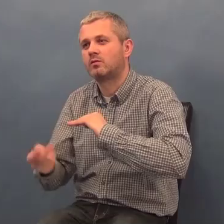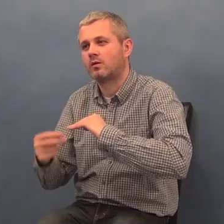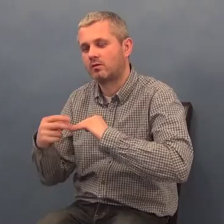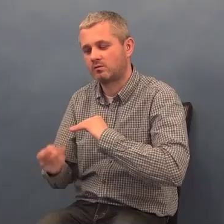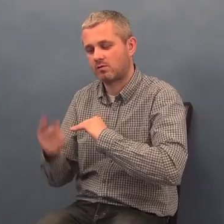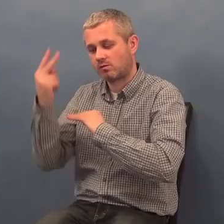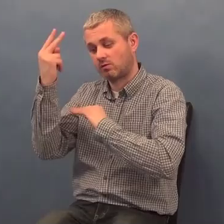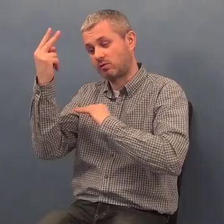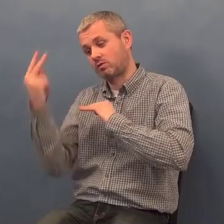Upadać głową w dół.